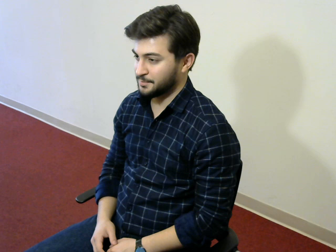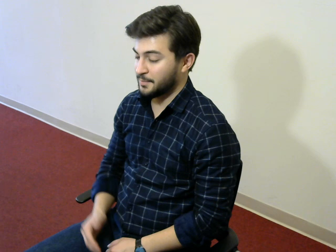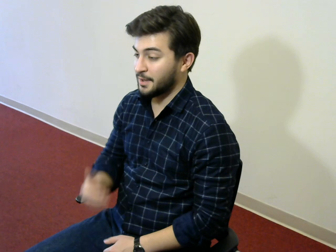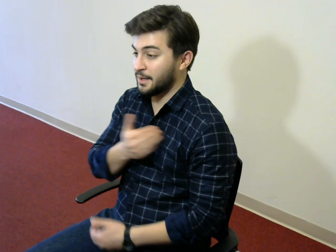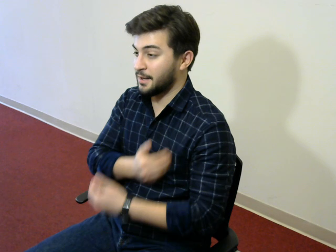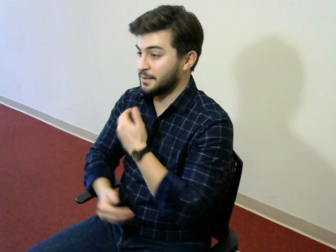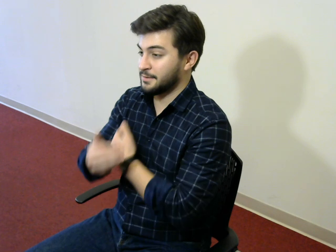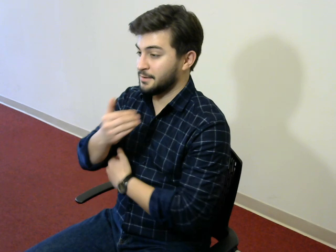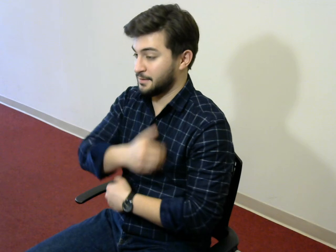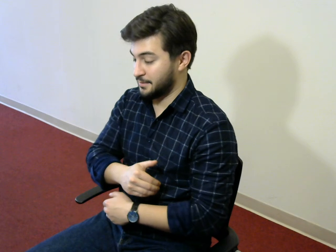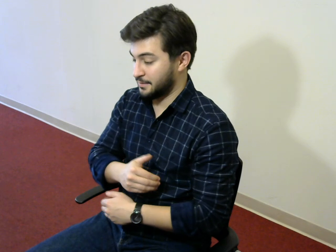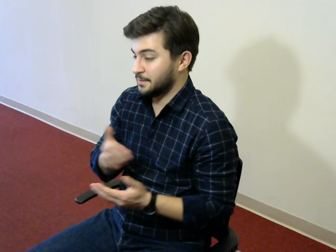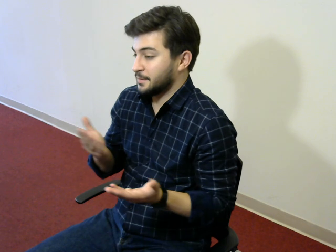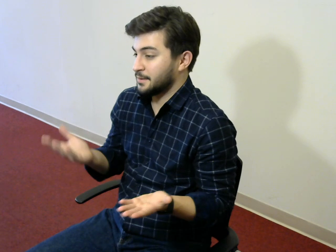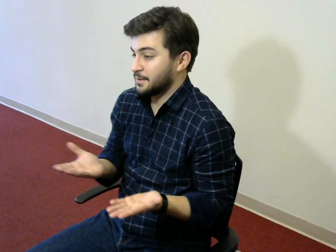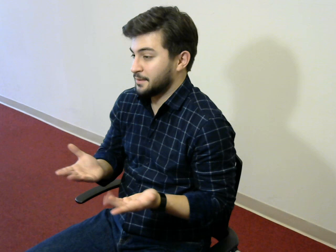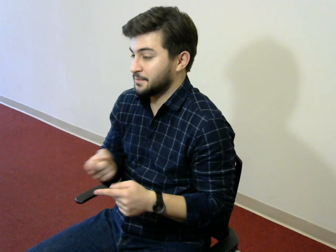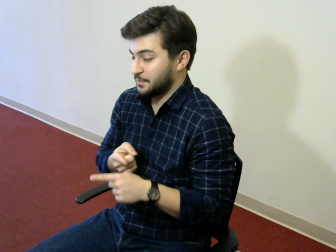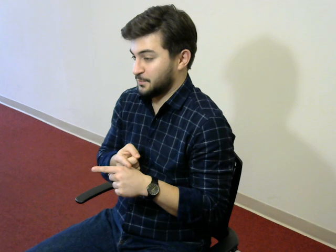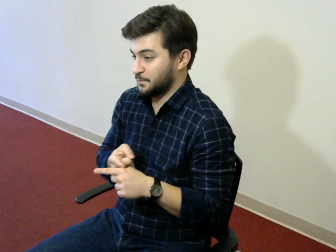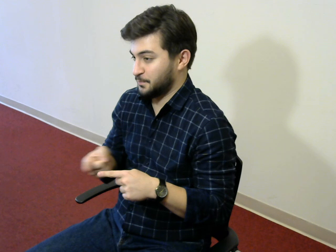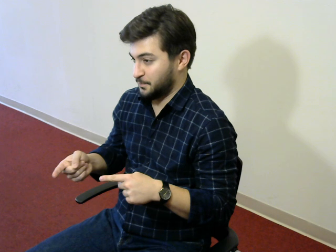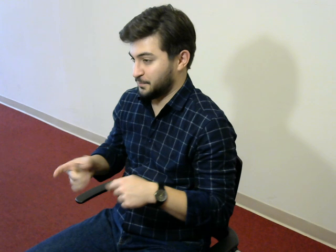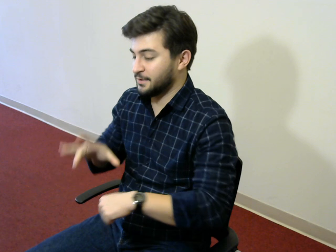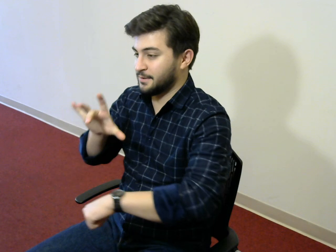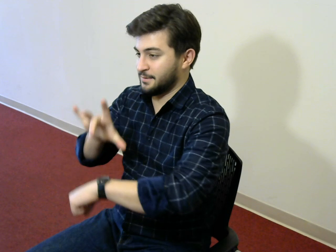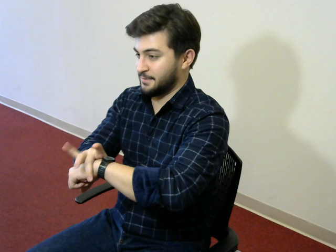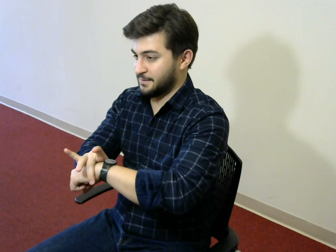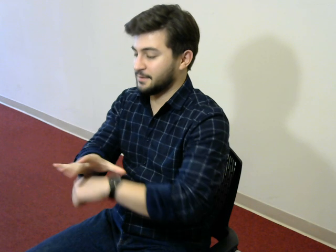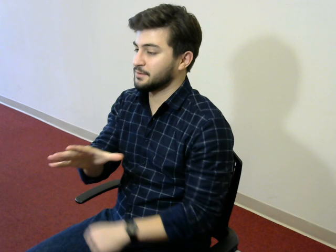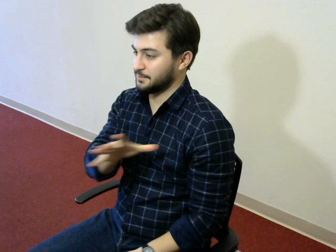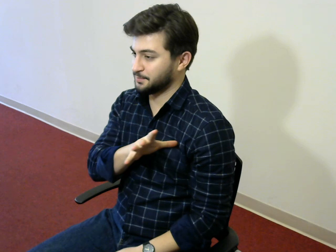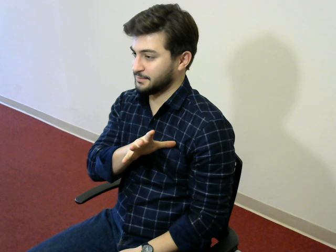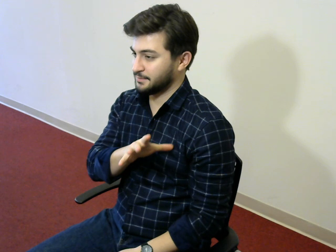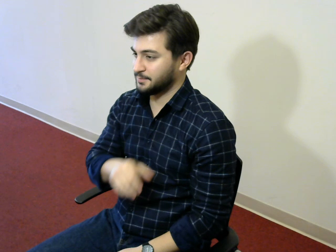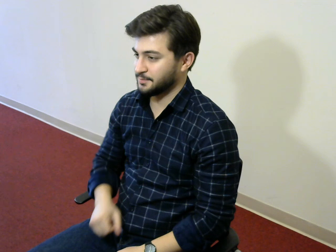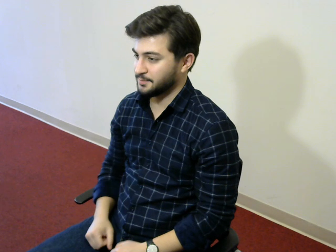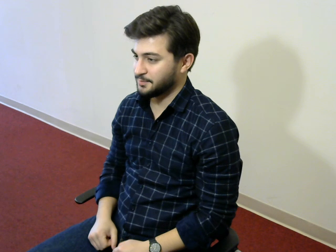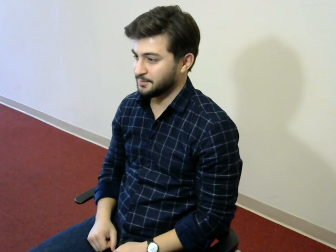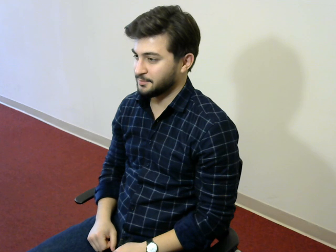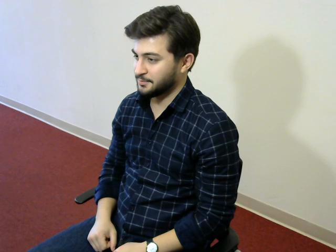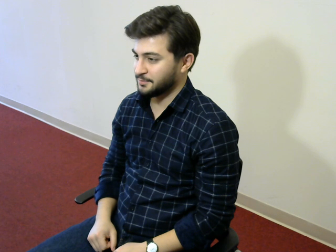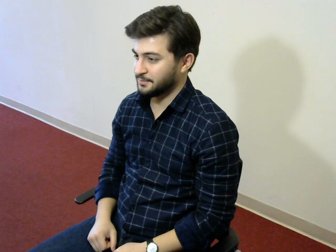Əlillik hansı müddətə müəyyən olunur?